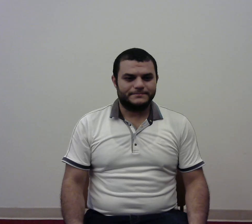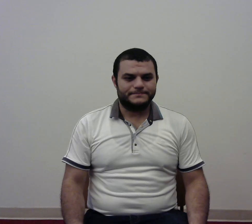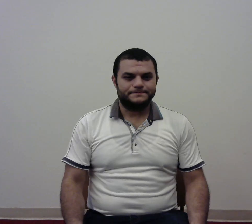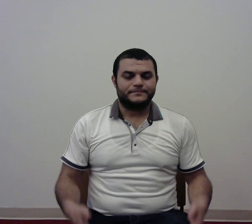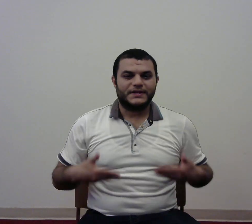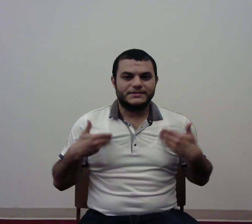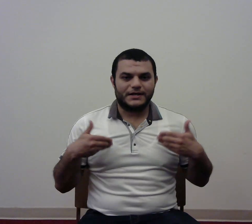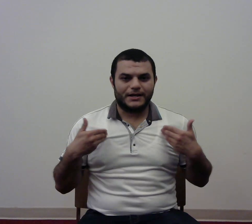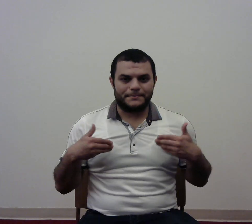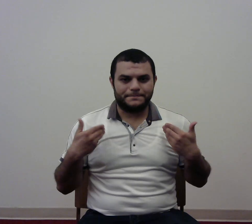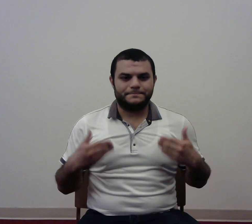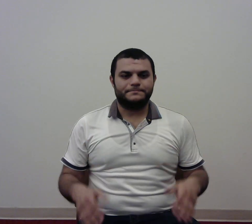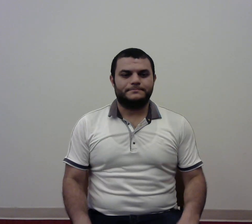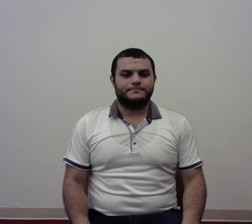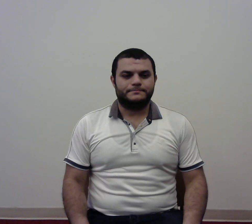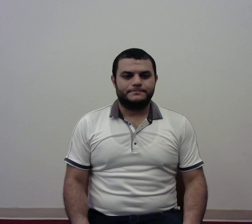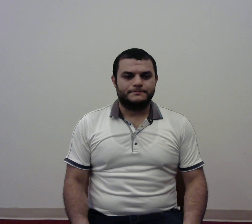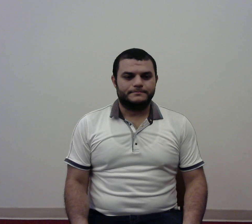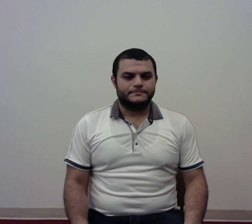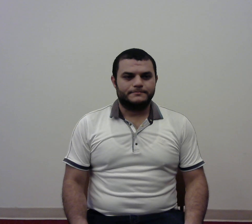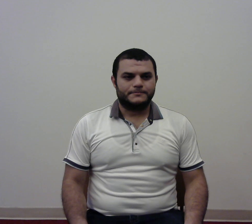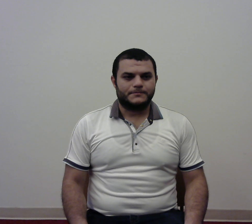Salam